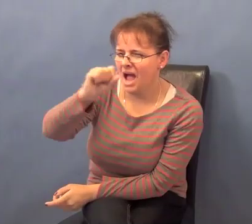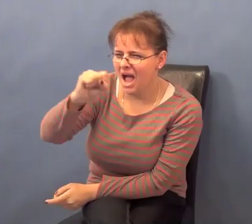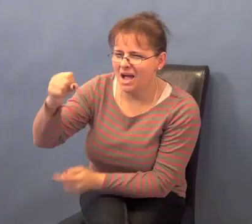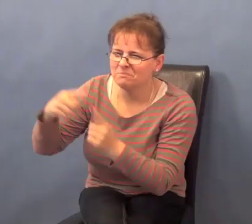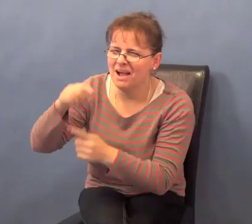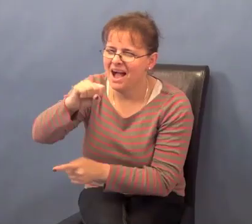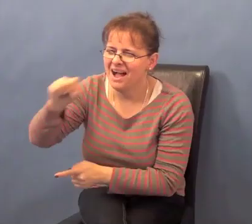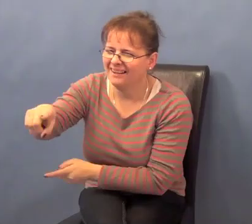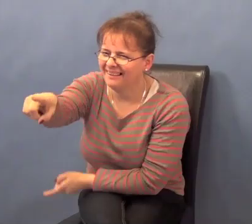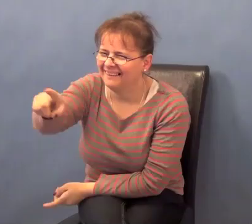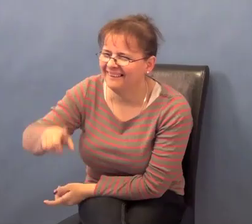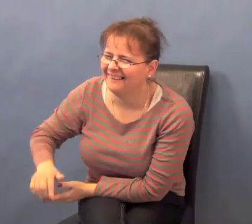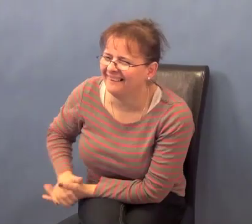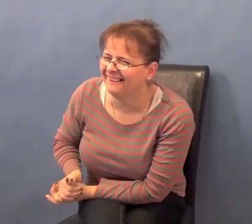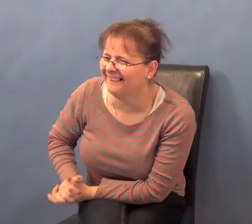Ty pasujesz do aa, pasujesz do aa.